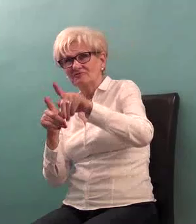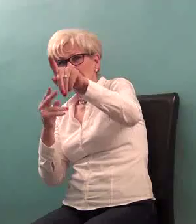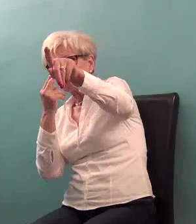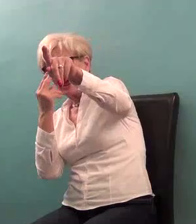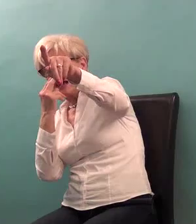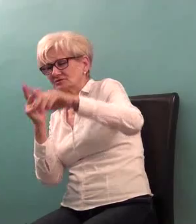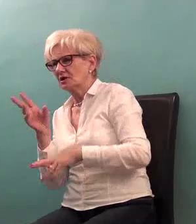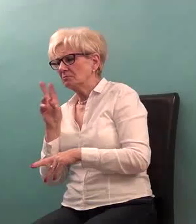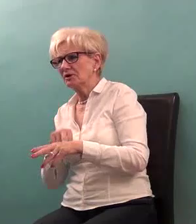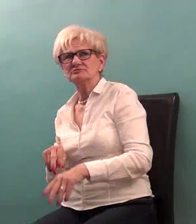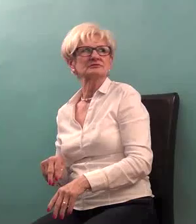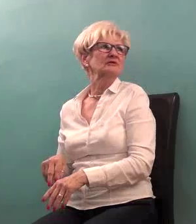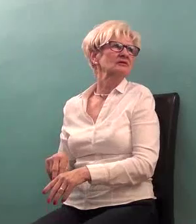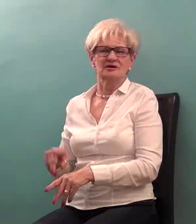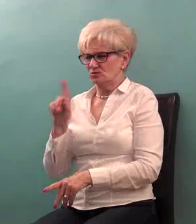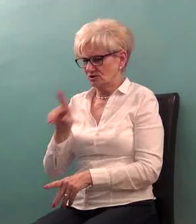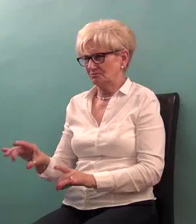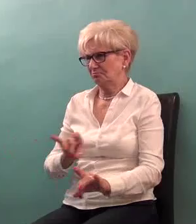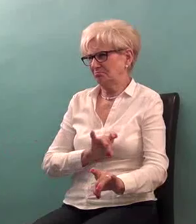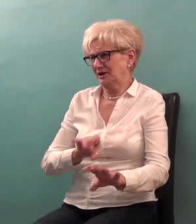Policjant odwraca głowę, a chłopak biegnie, ucieka.